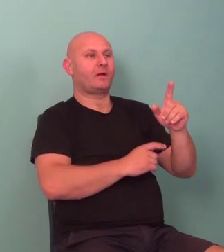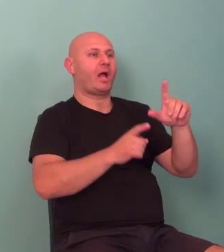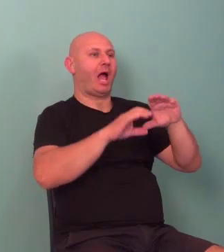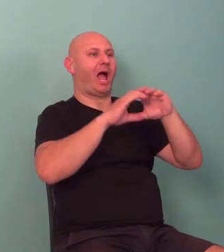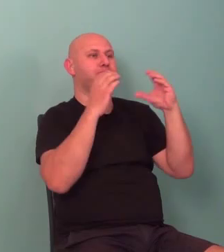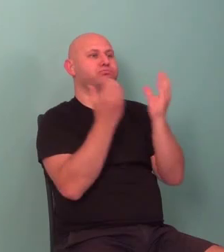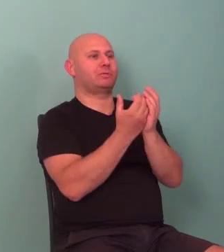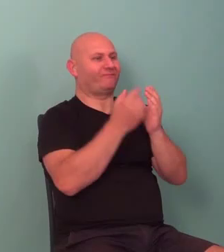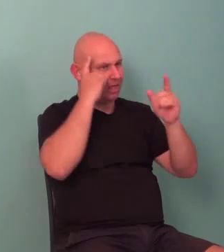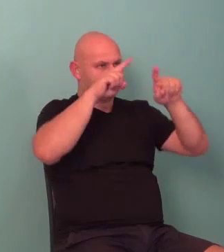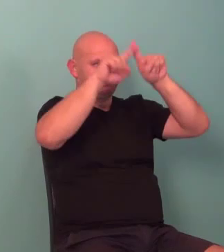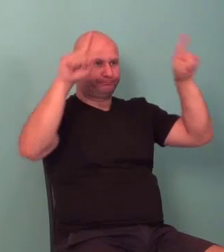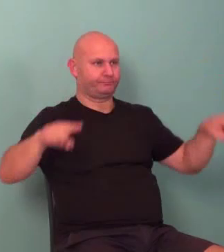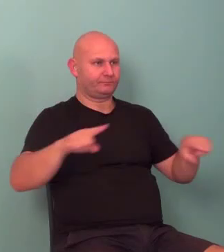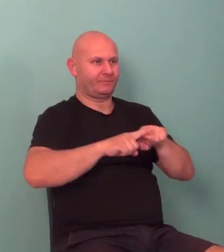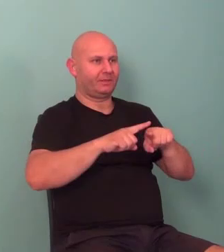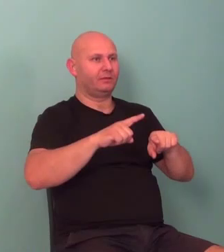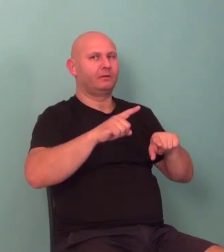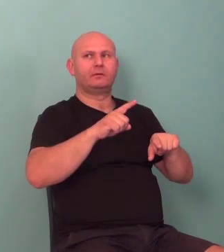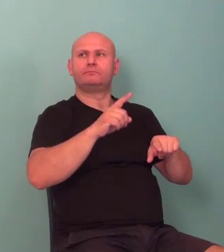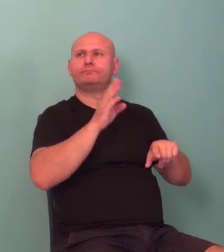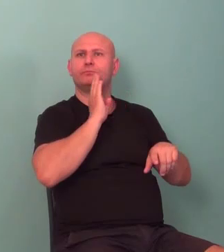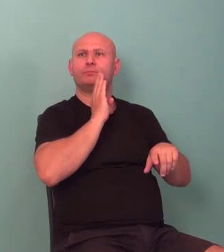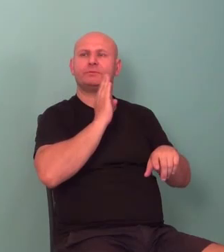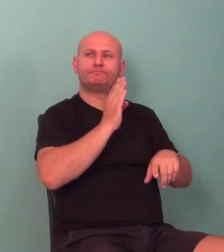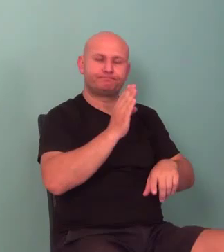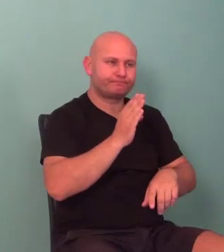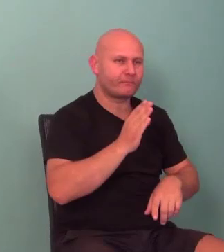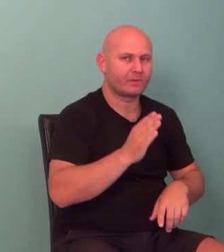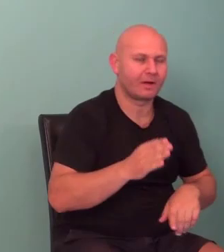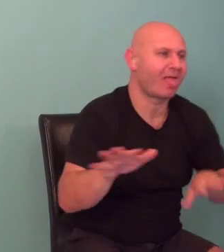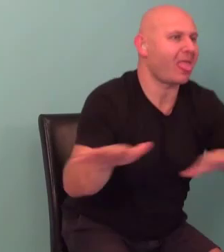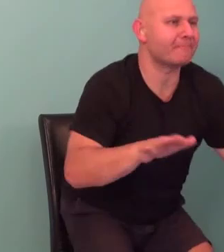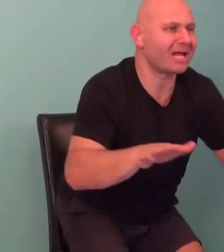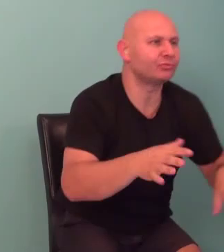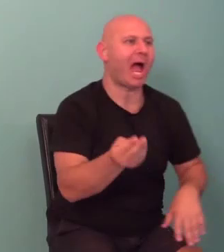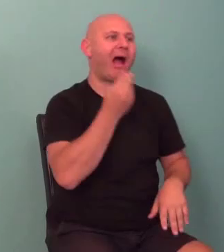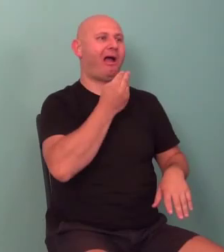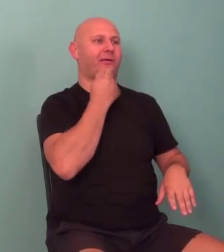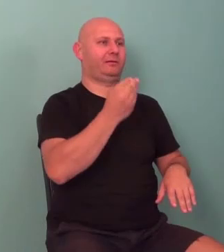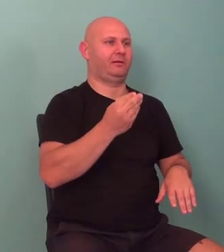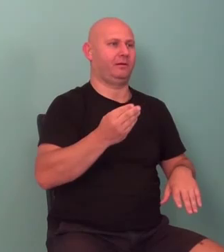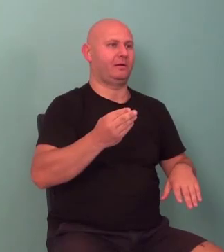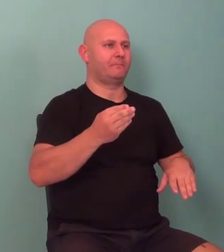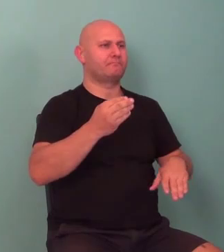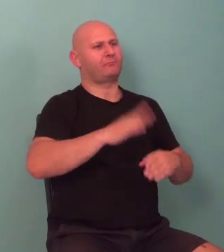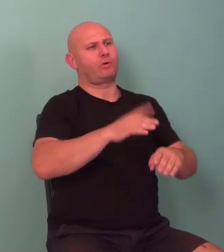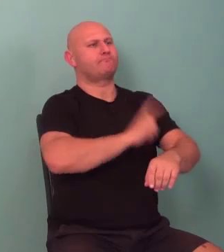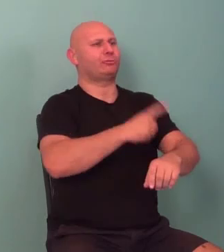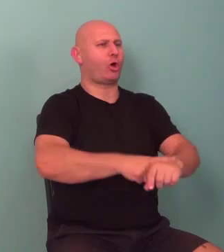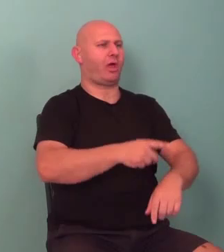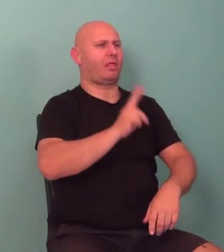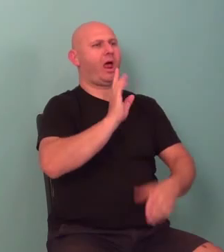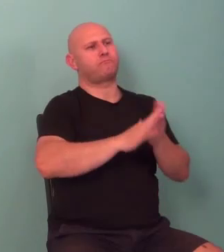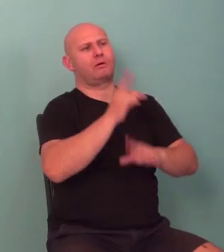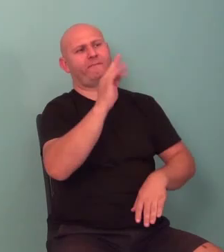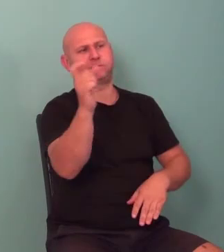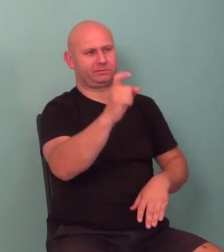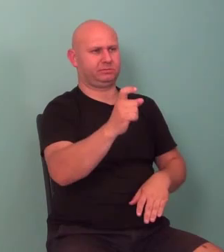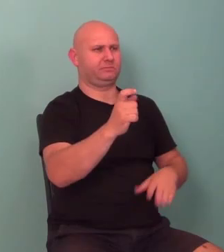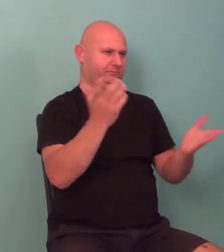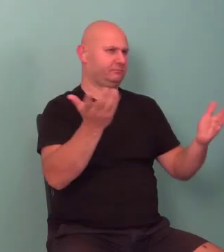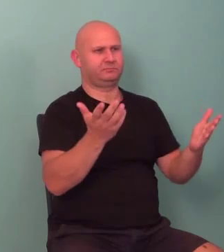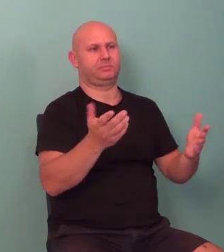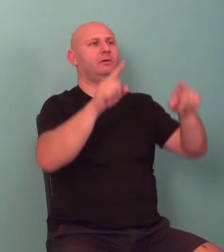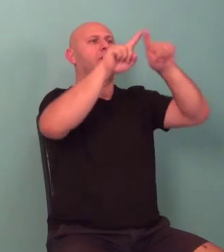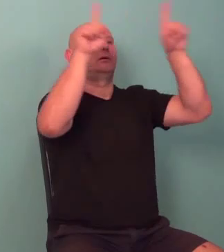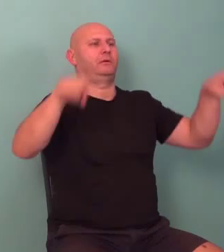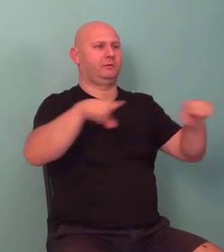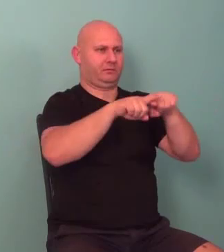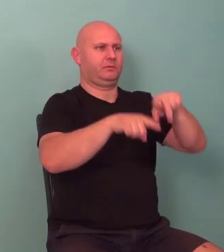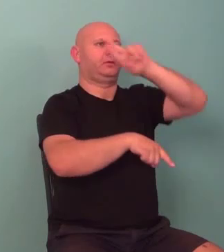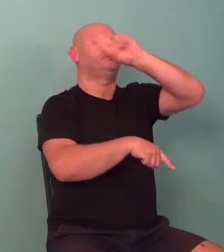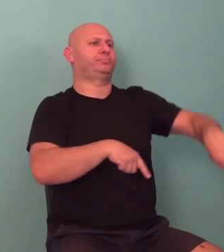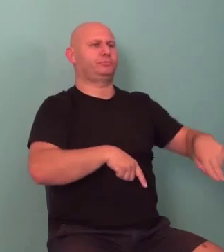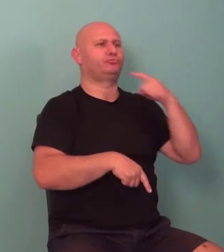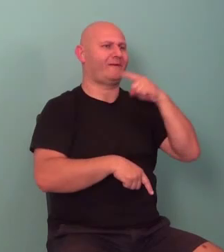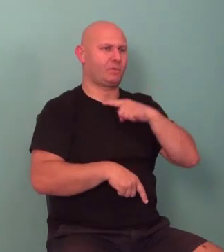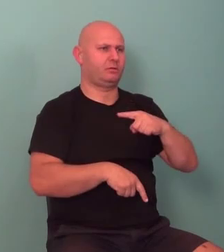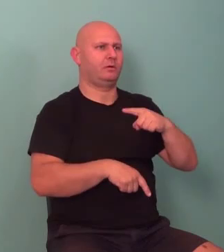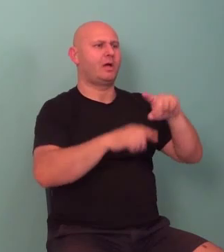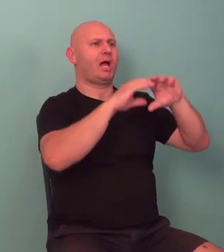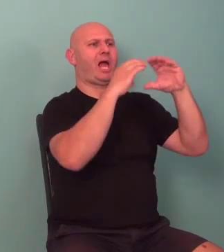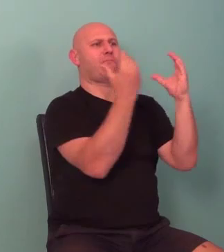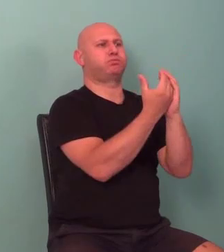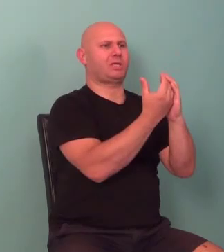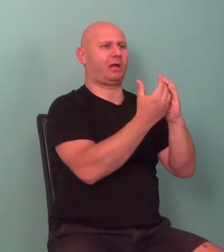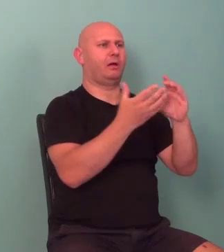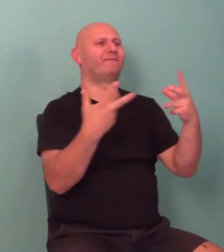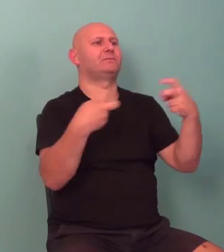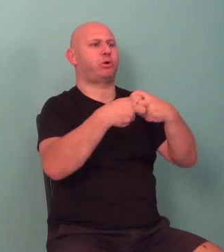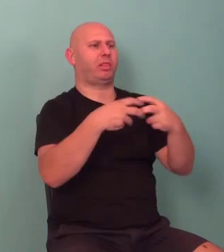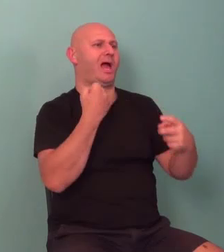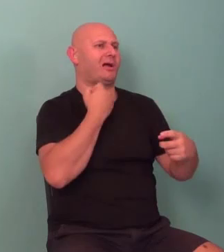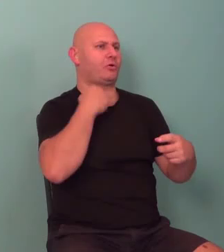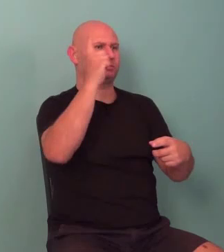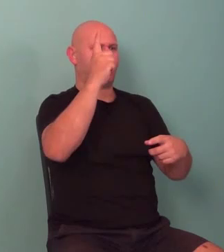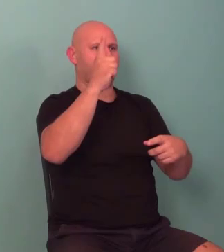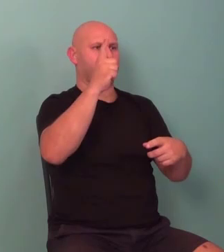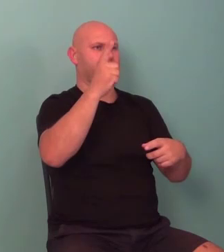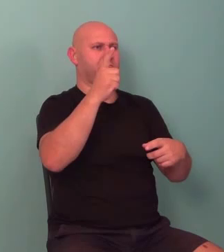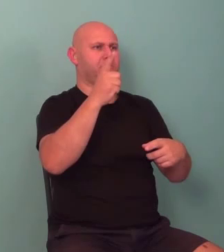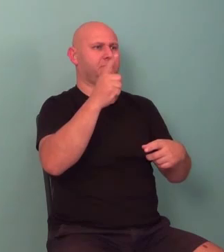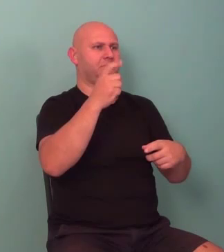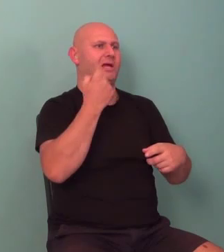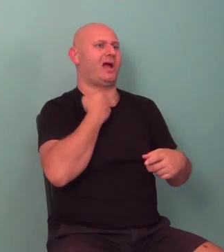Hamburger w ramce... może na przykład w McDonald's albo KFC i tam nie wolno jeść hamburgera i przy tym pić alkoholu.